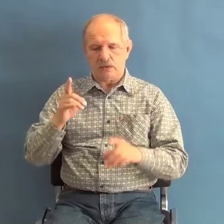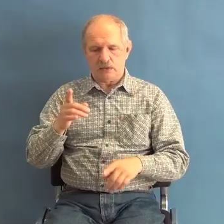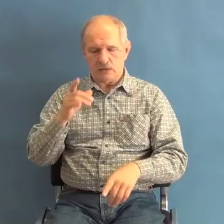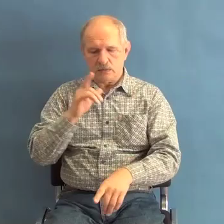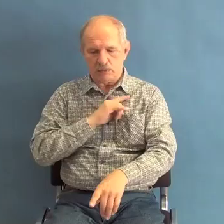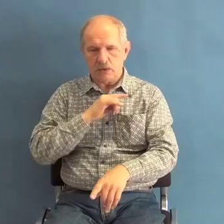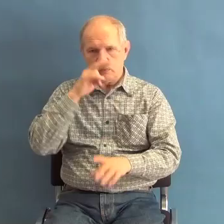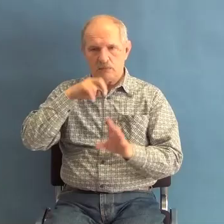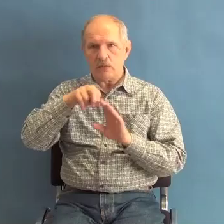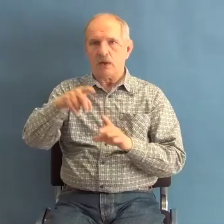Trzeba się pilnować idąc.